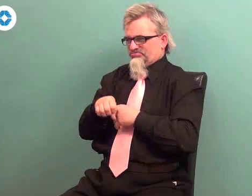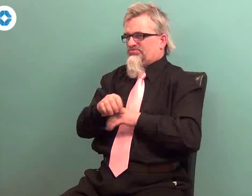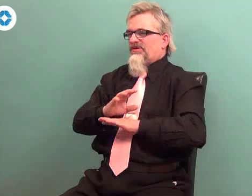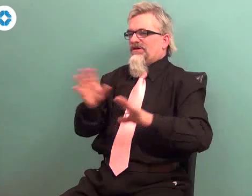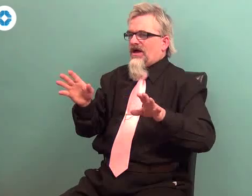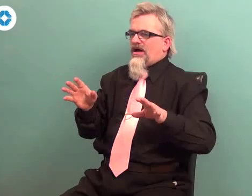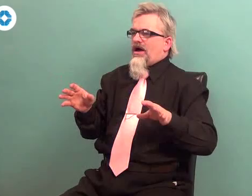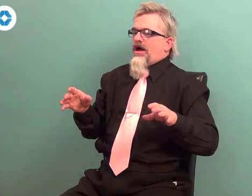Już.